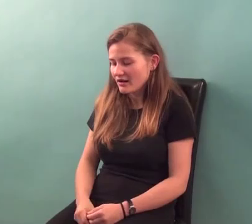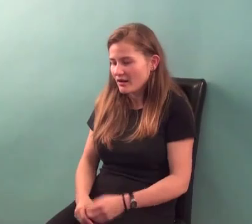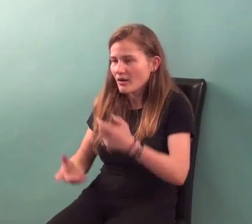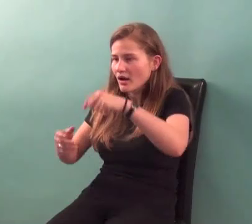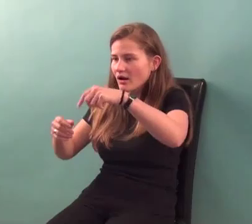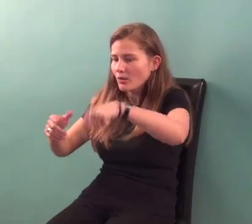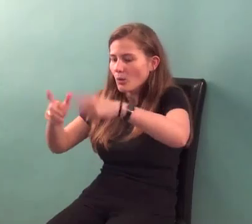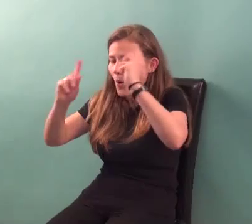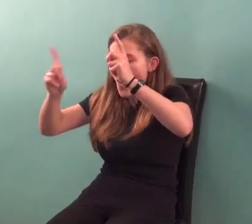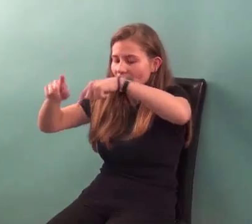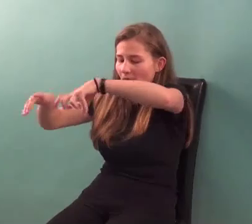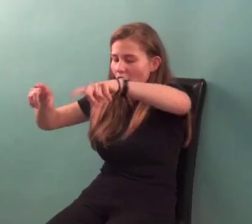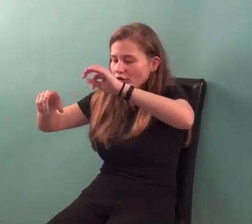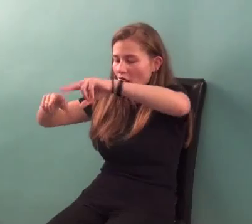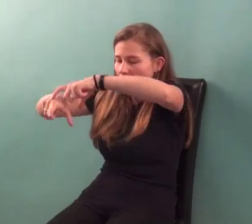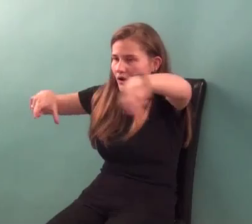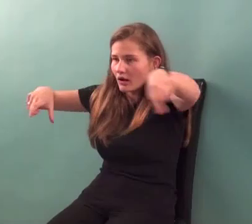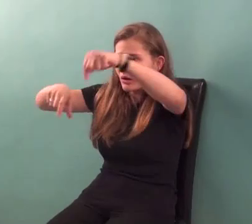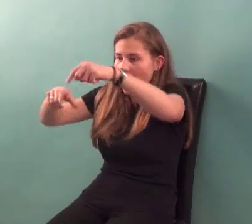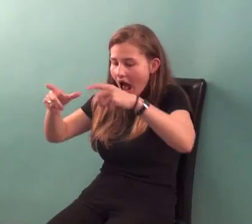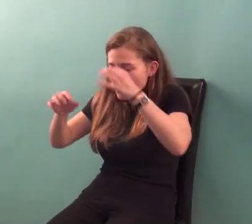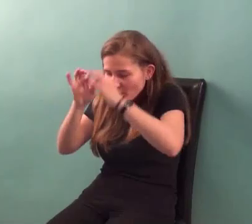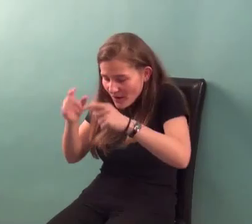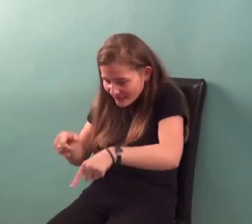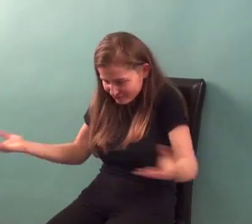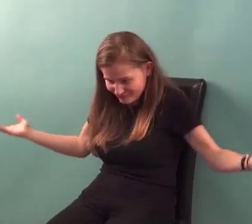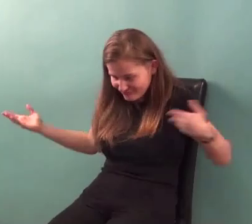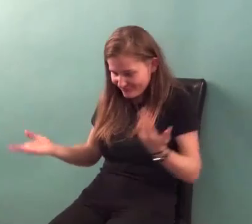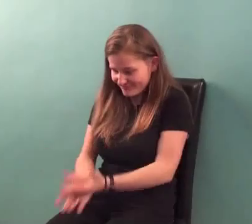Trzeba uważać na to, co jest na torze, dokładnie nie wiem co tam jest.